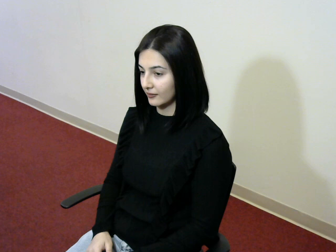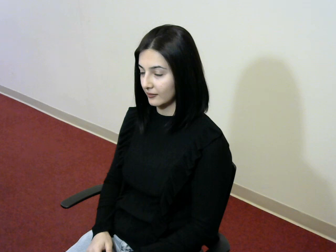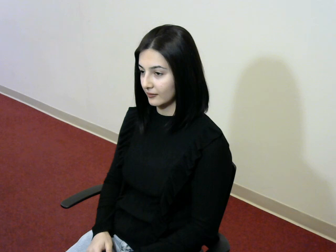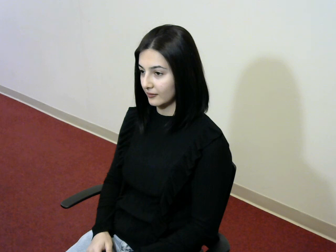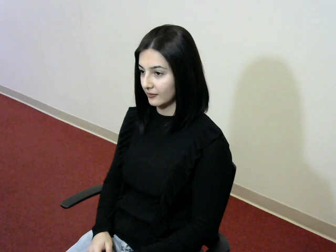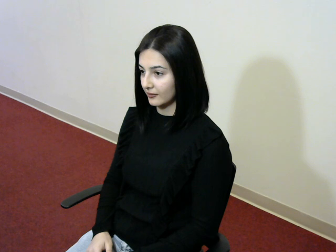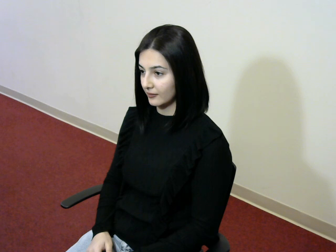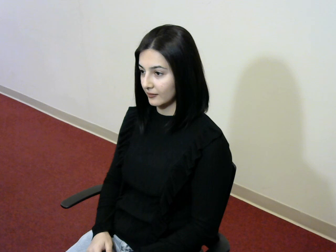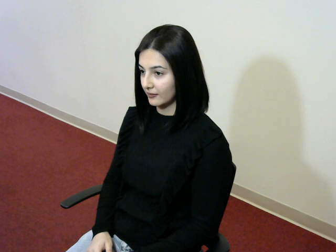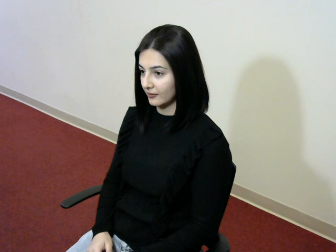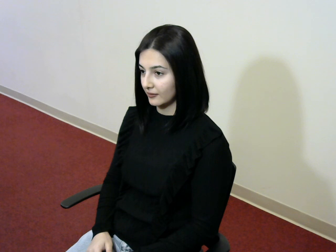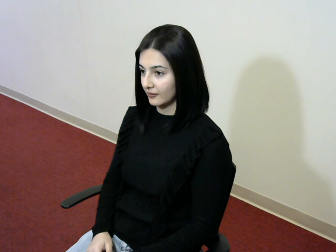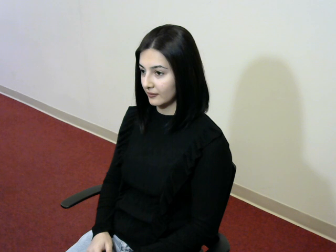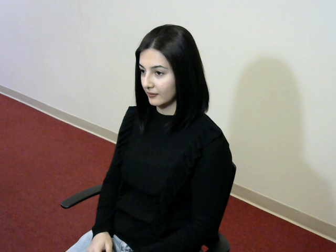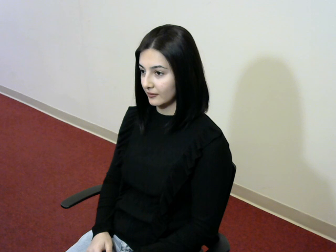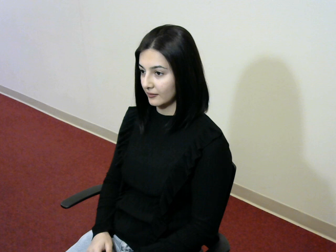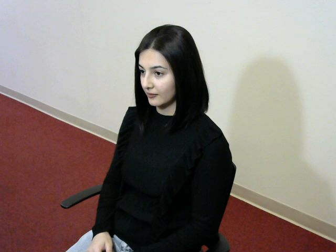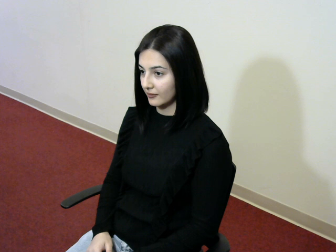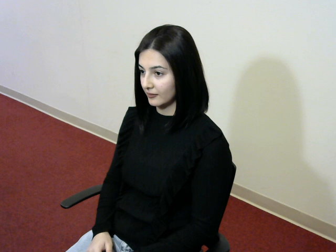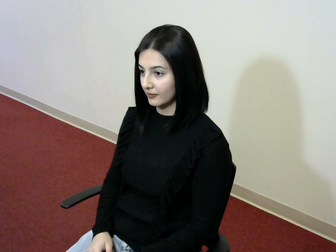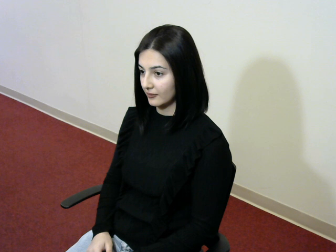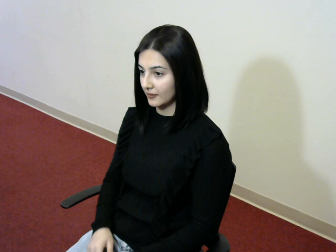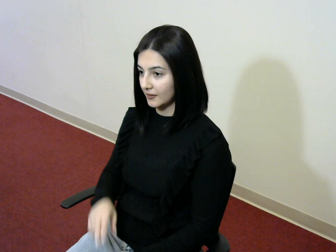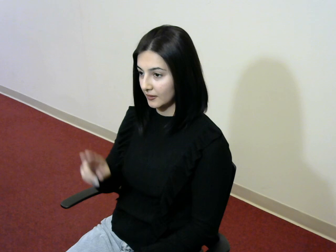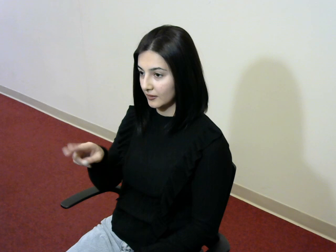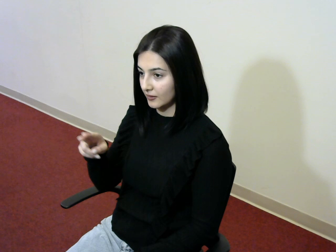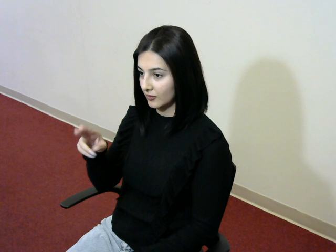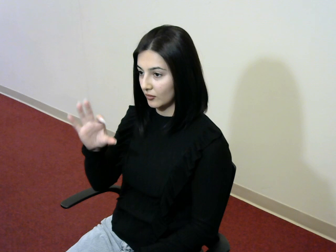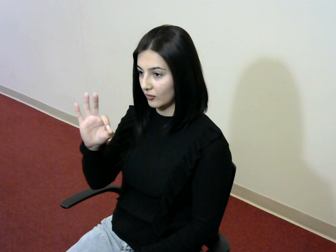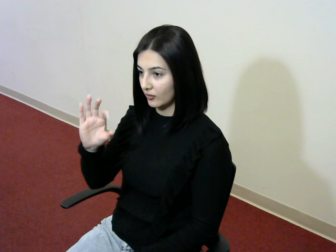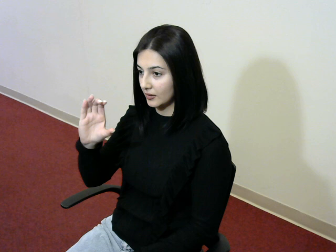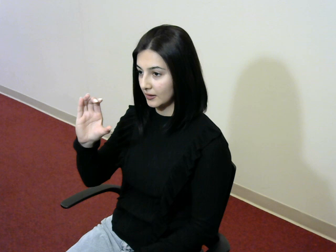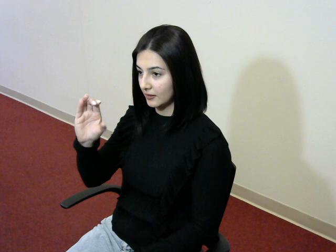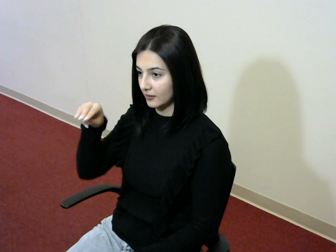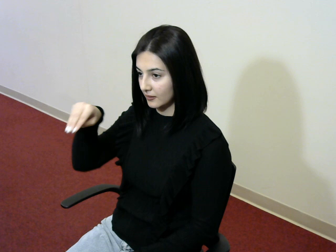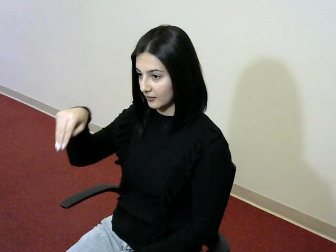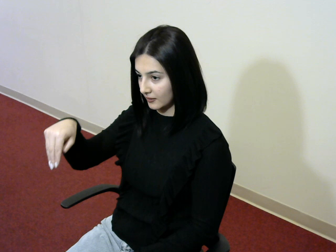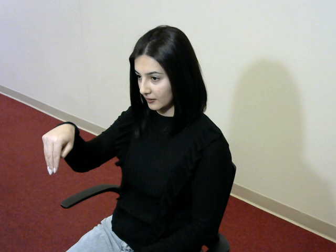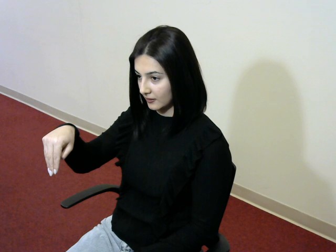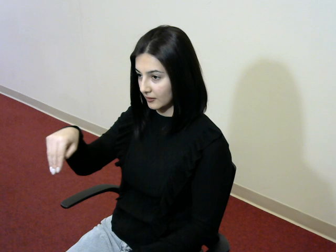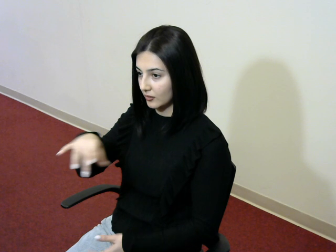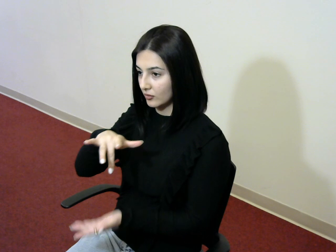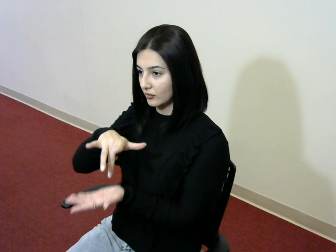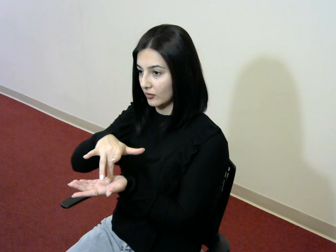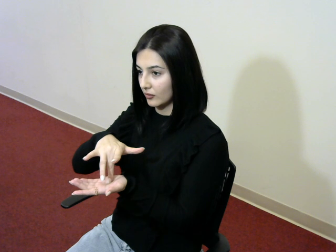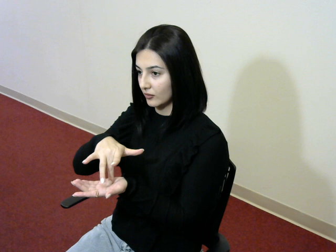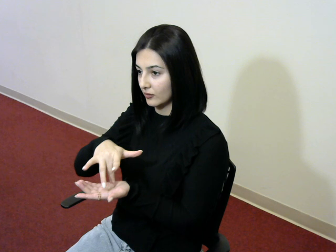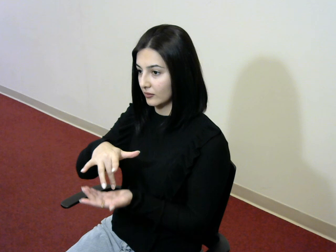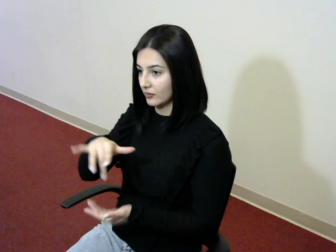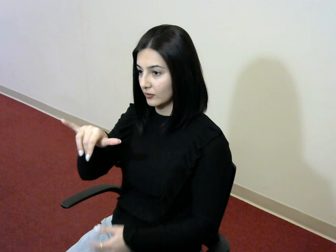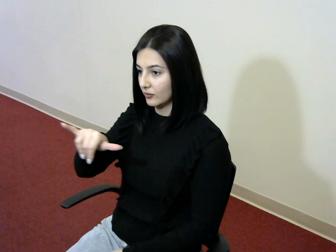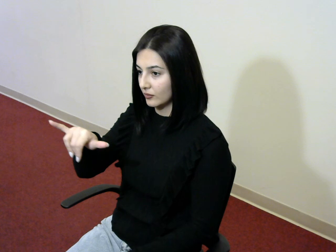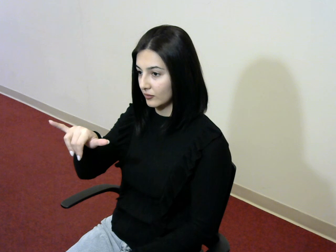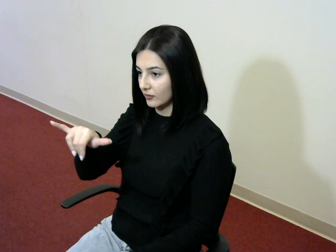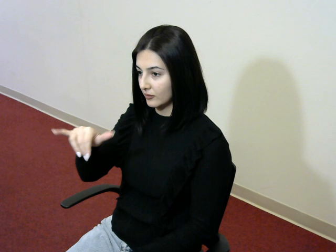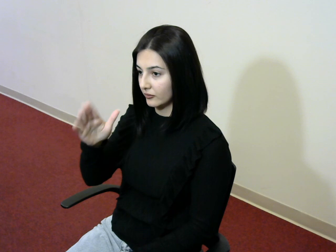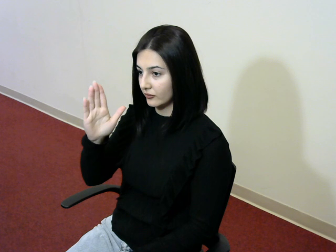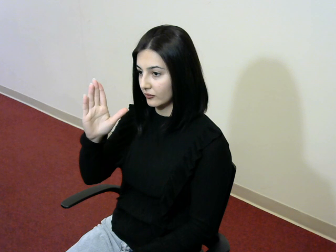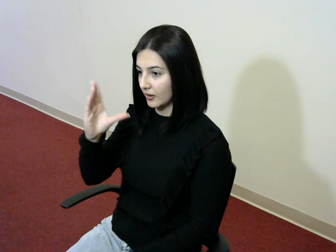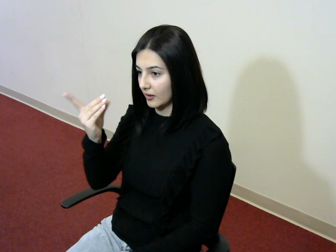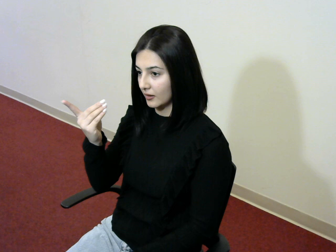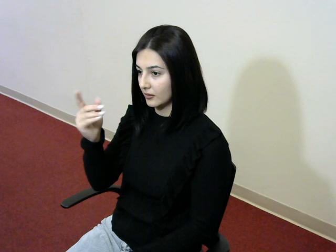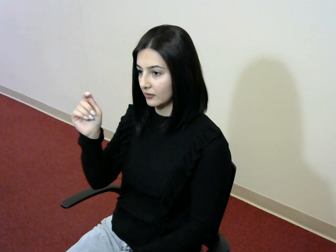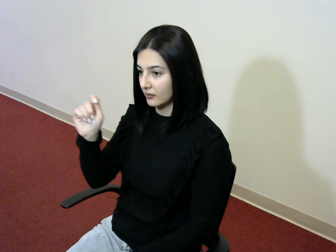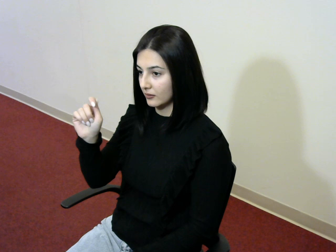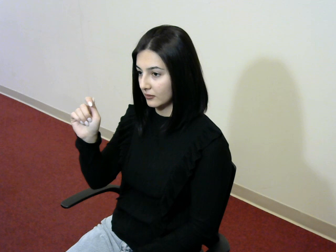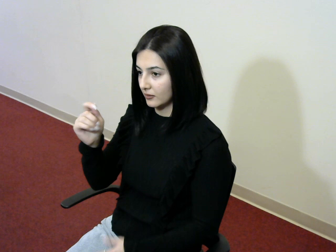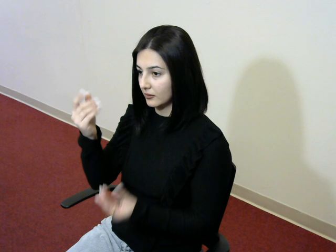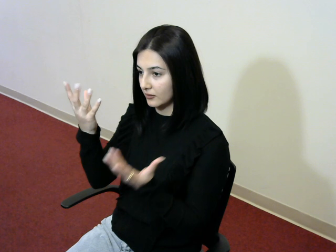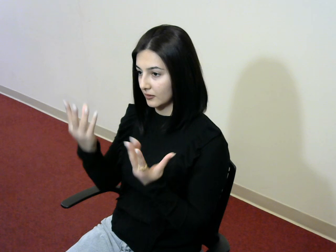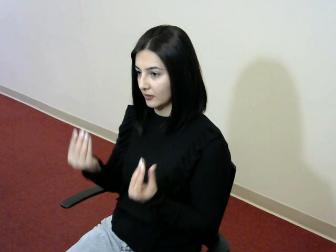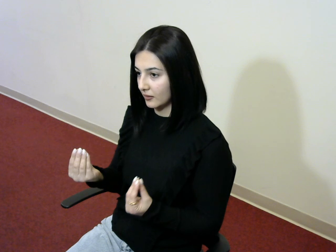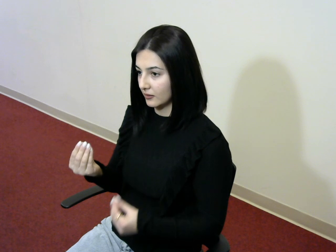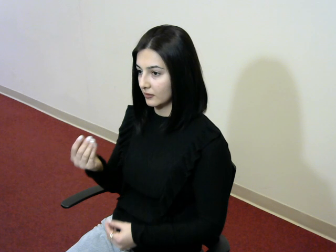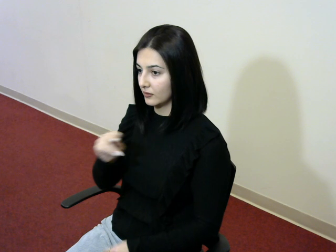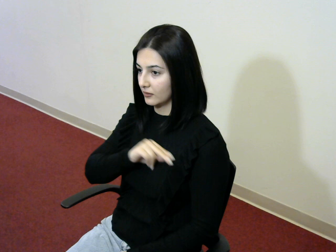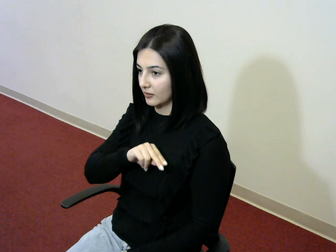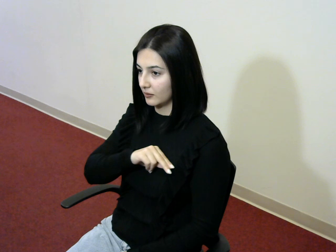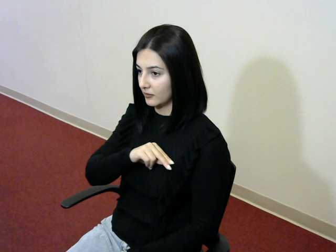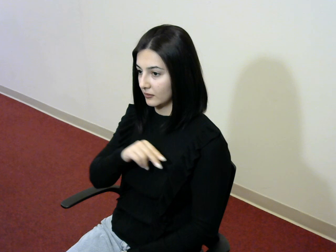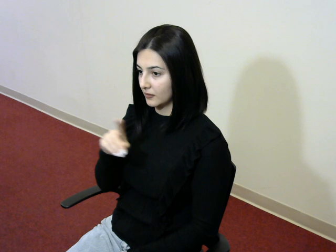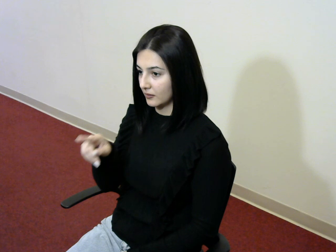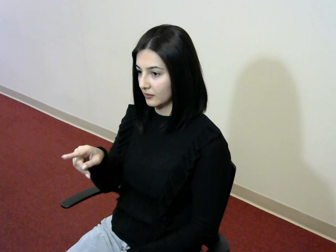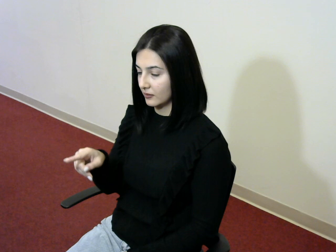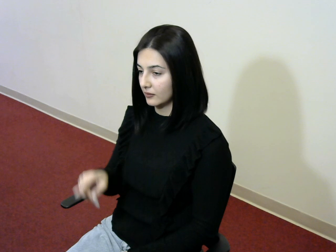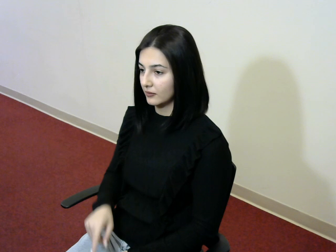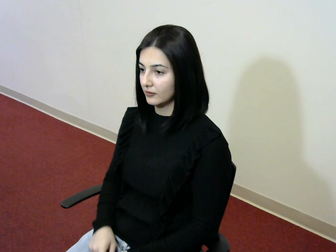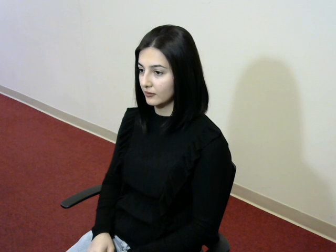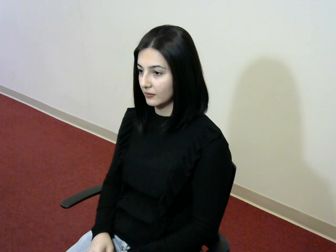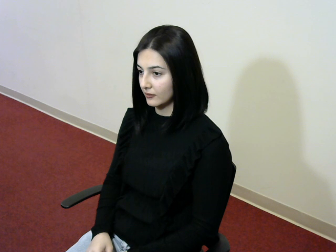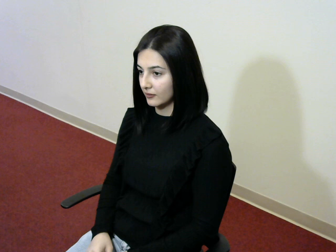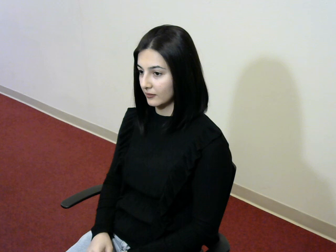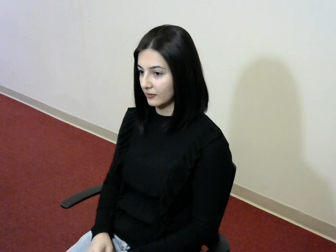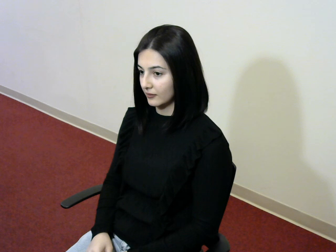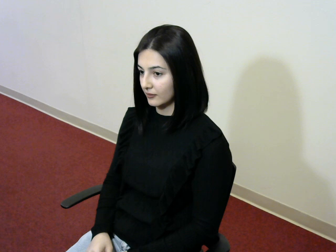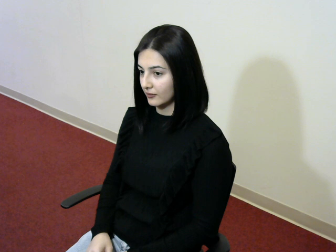DOST mərkəzləri şənbə və bazar günü işləyirmi?